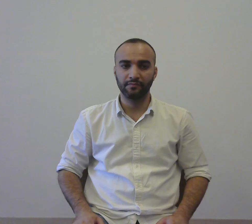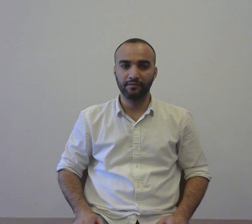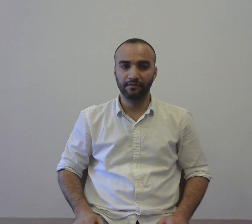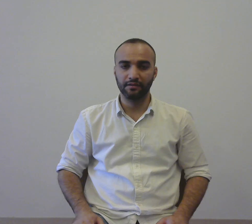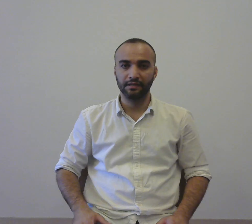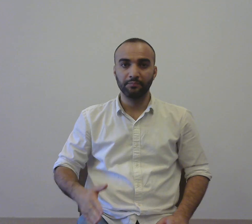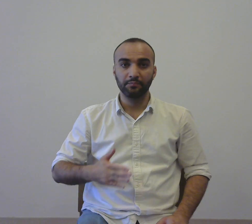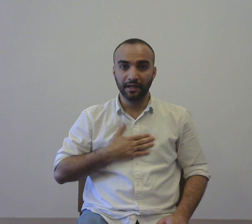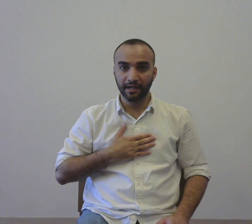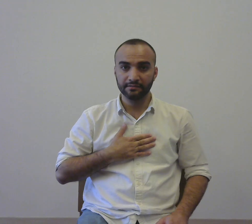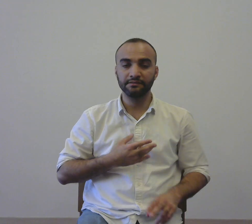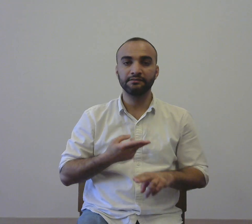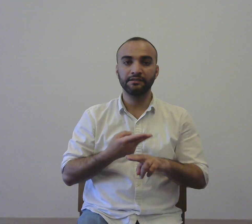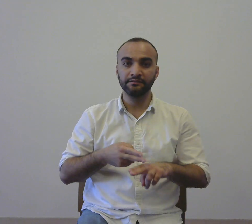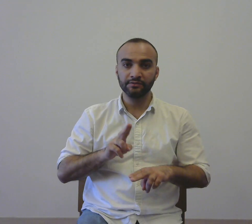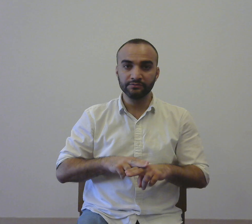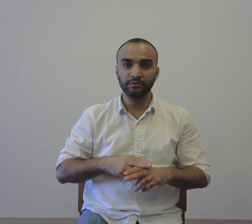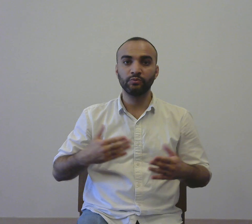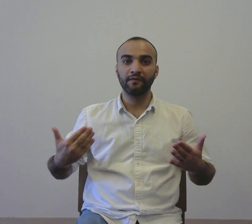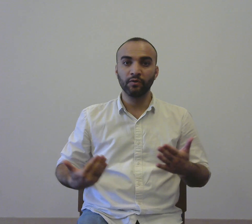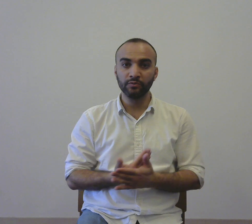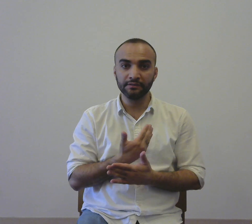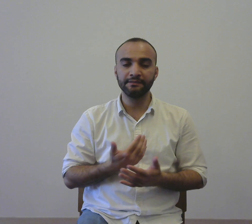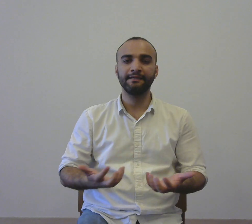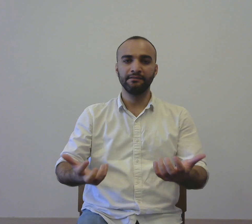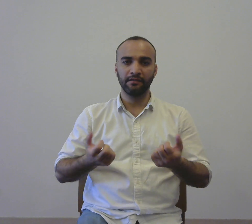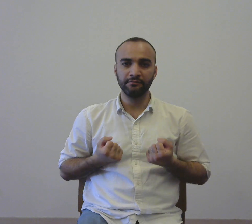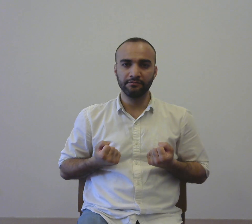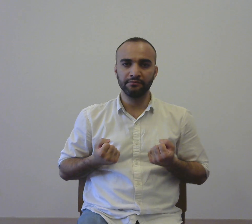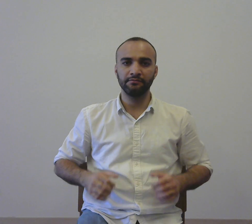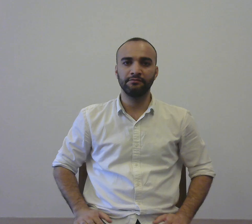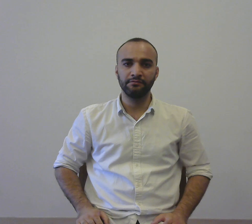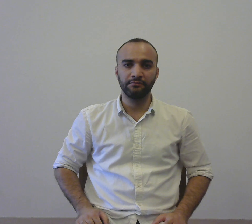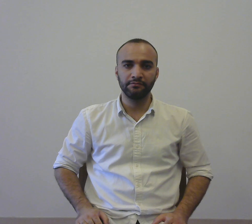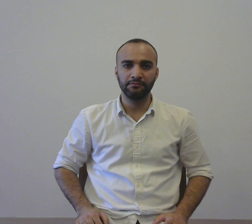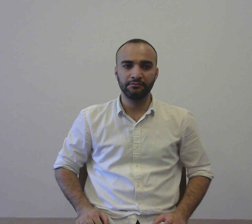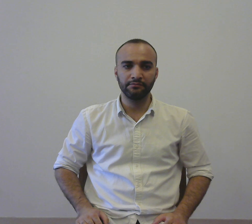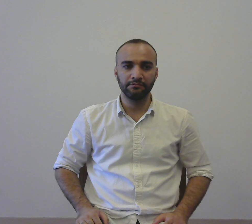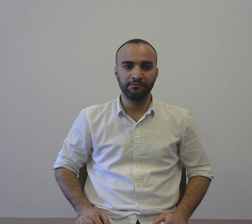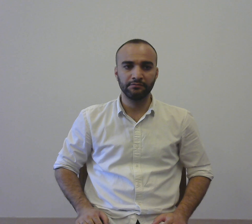Mən bunu yeni almışam